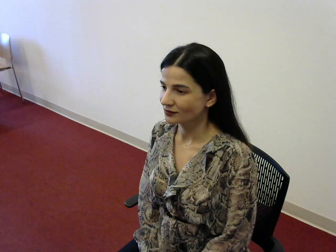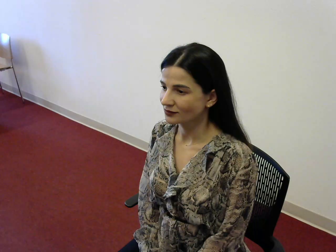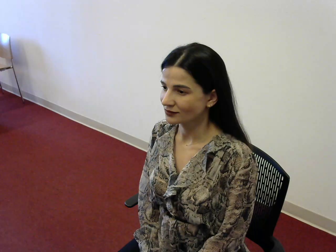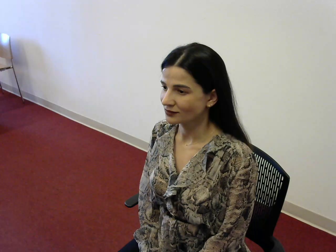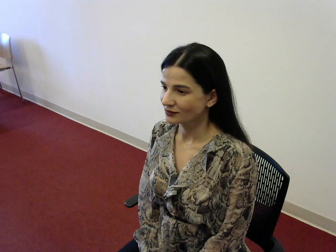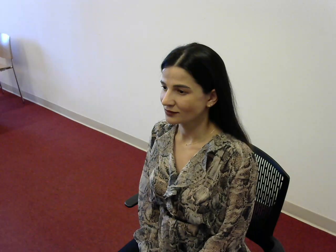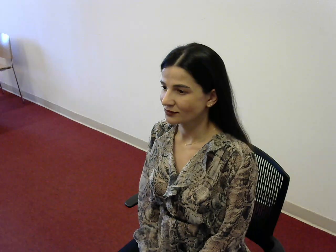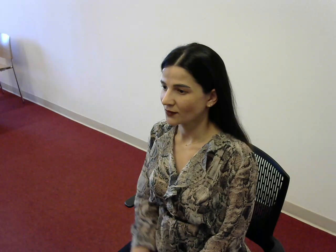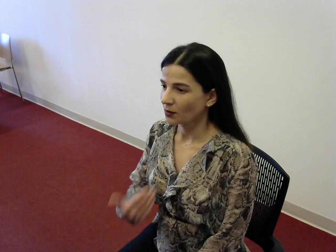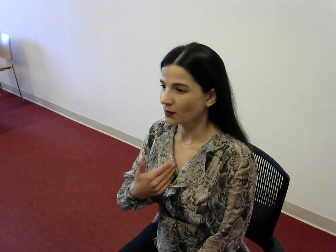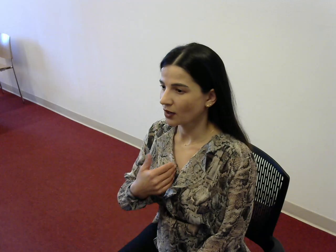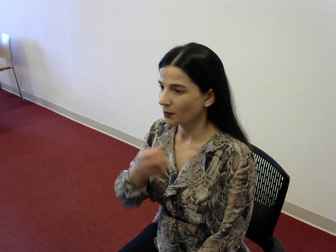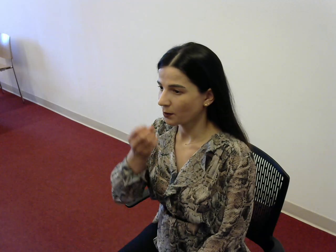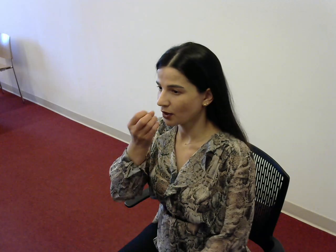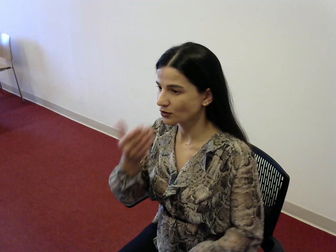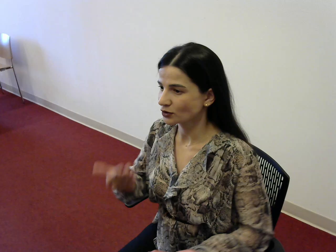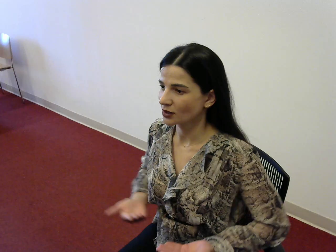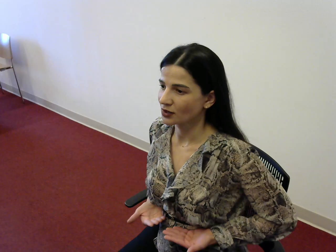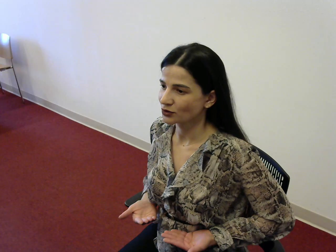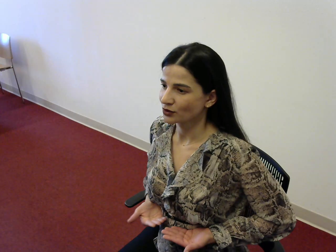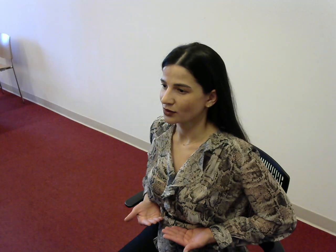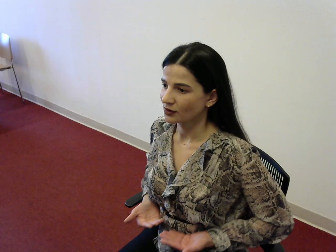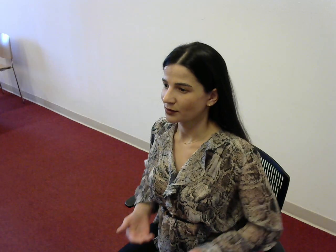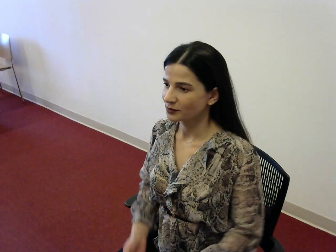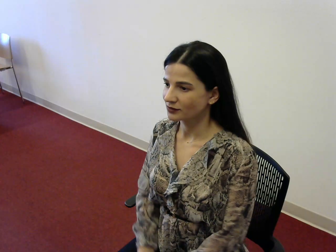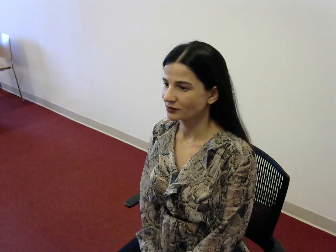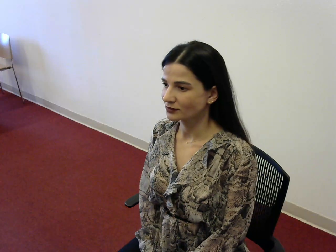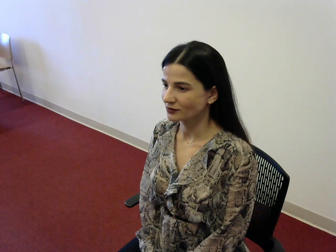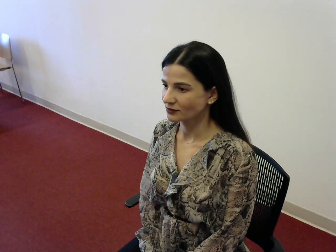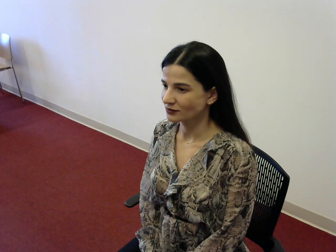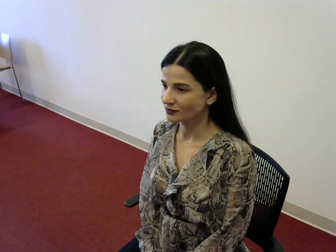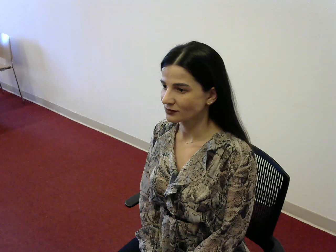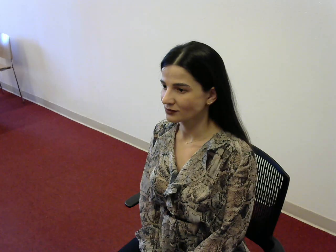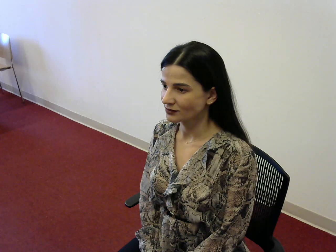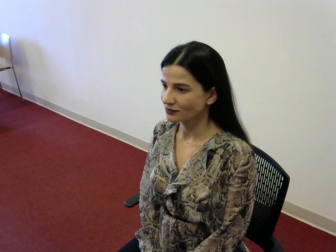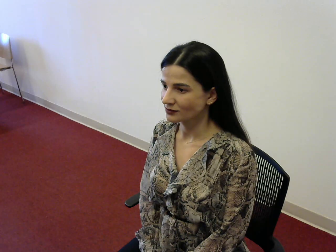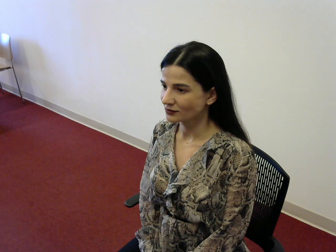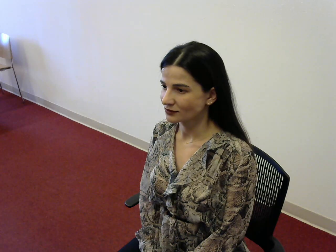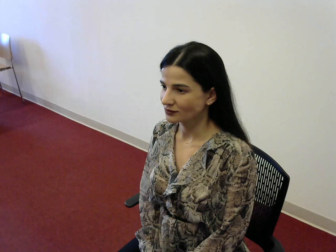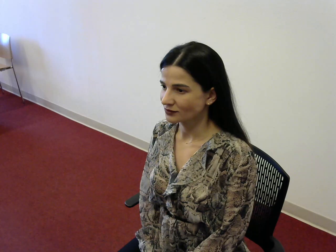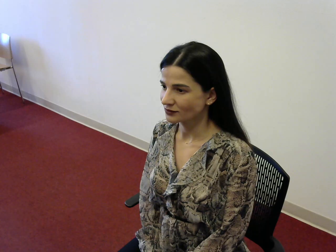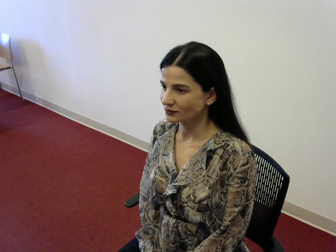Mən Bakıda yaşayıram